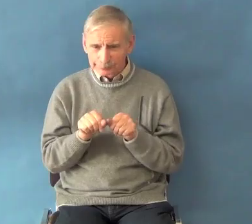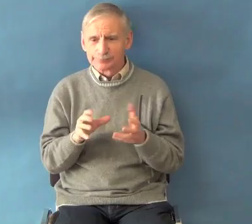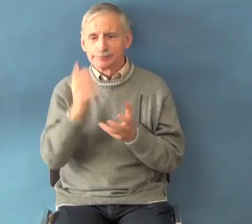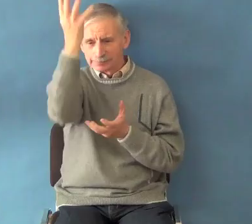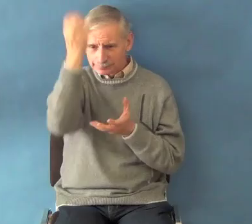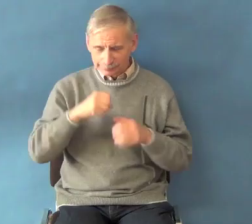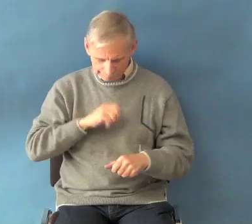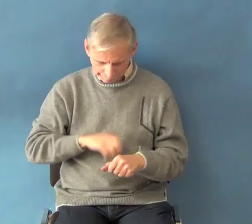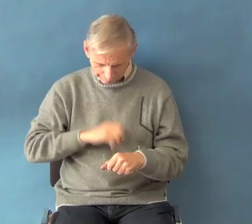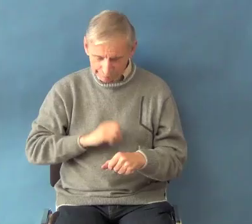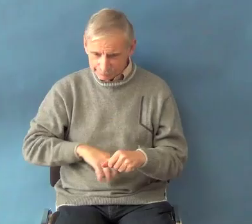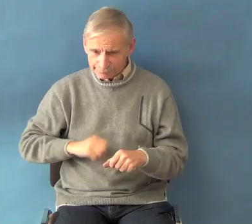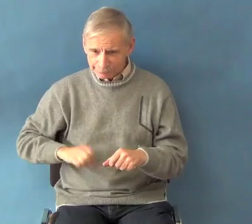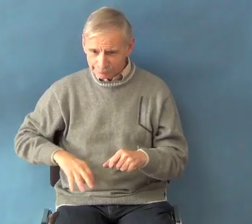Zrywa je do worka na brzuchu.